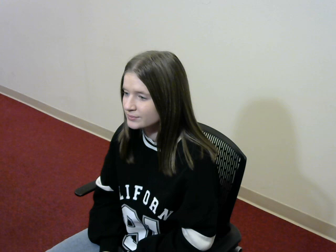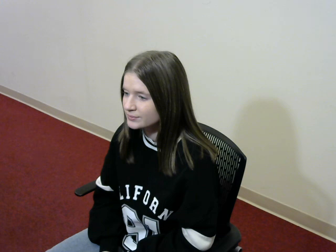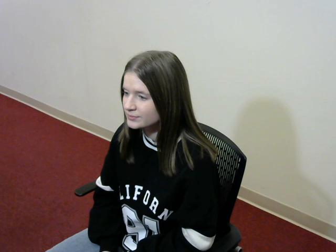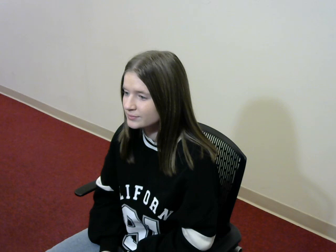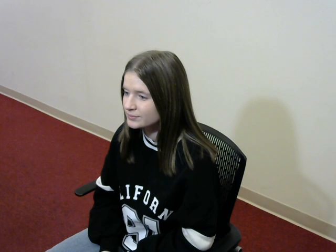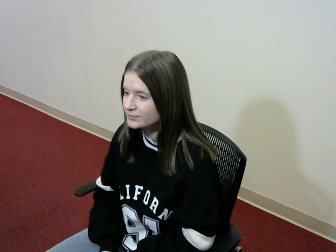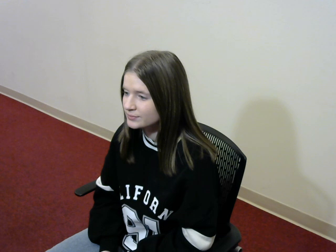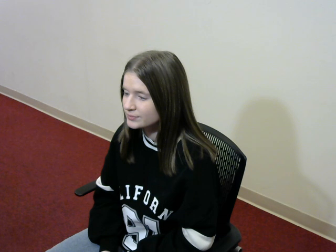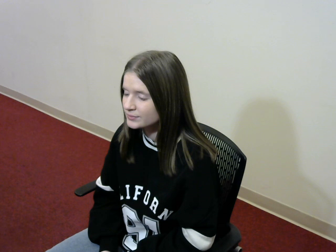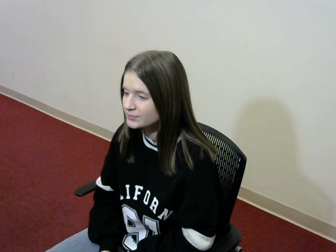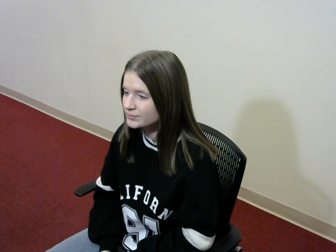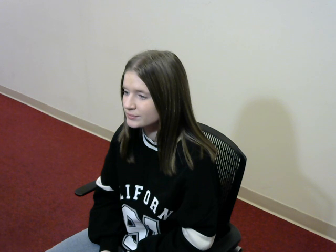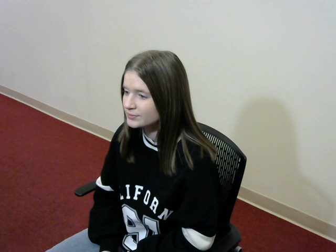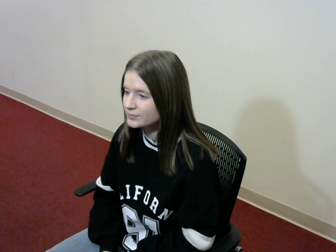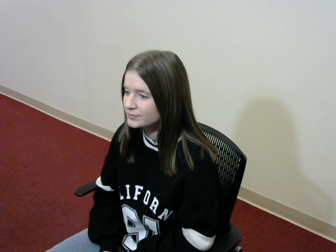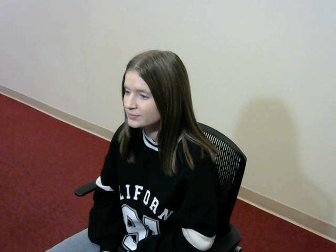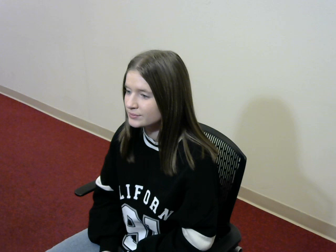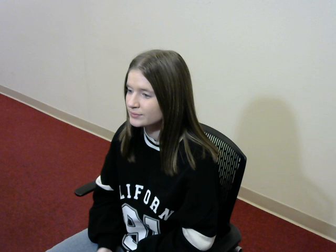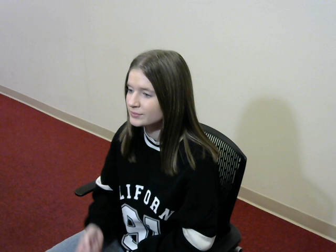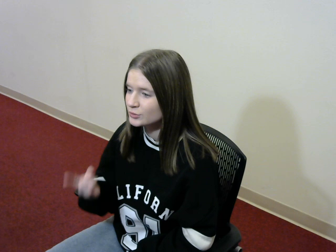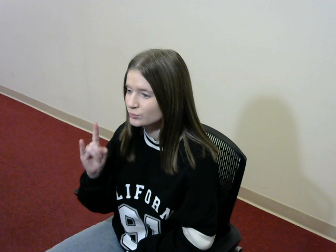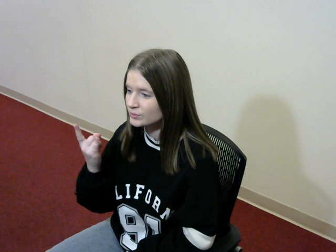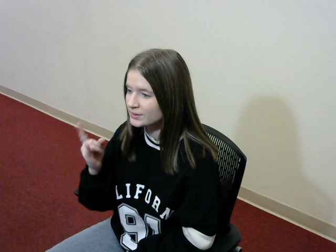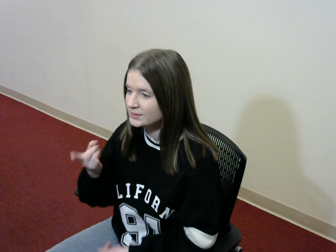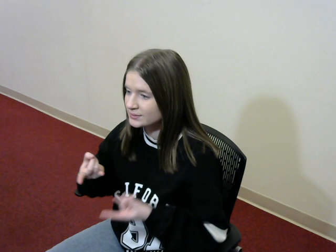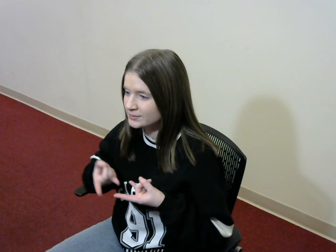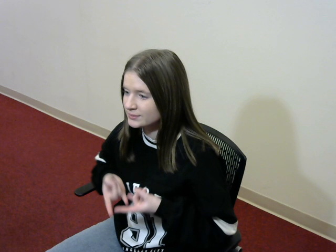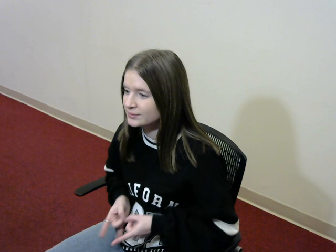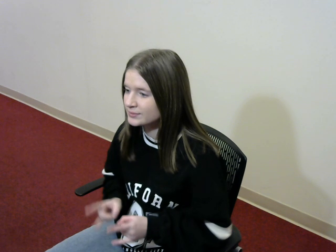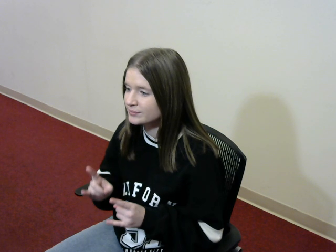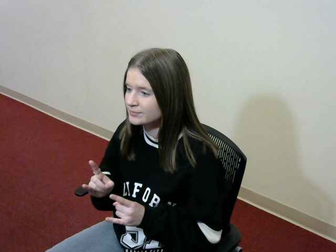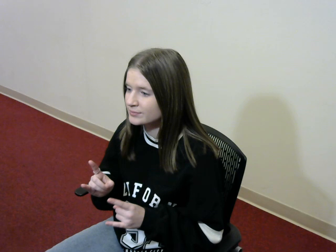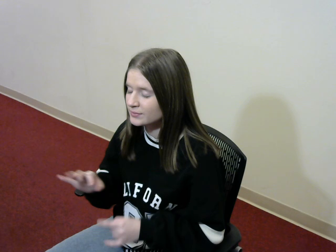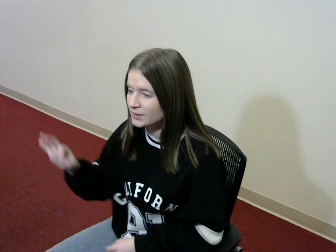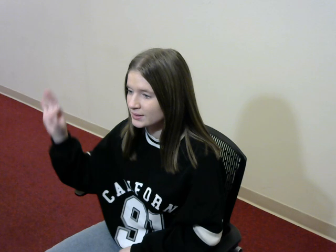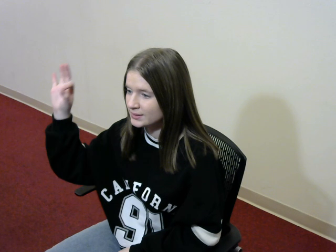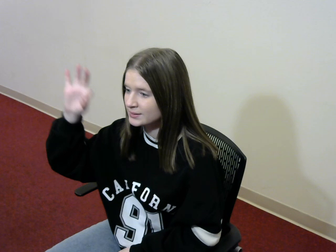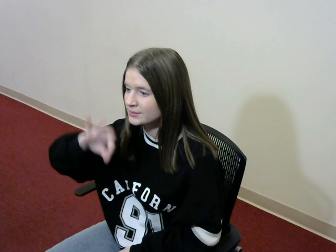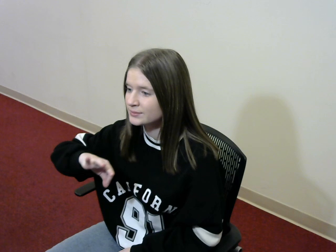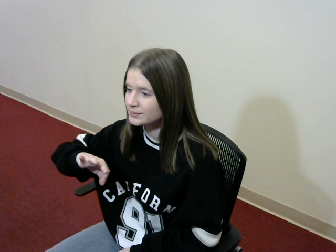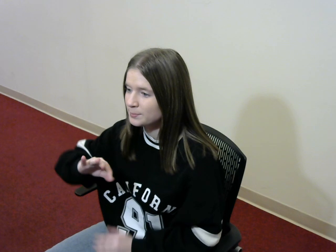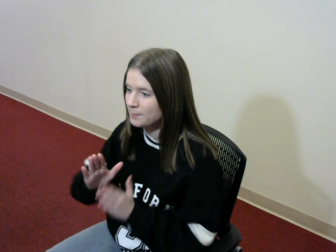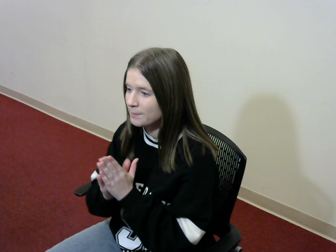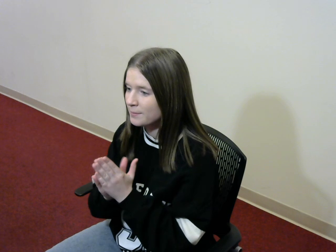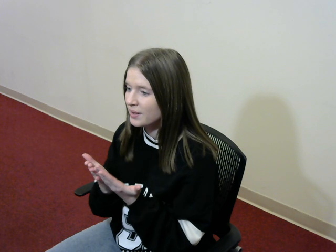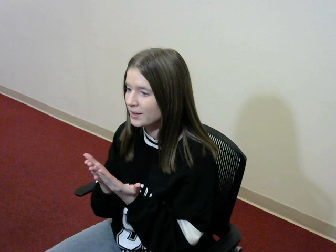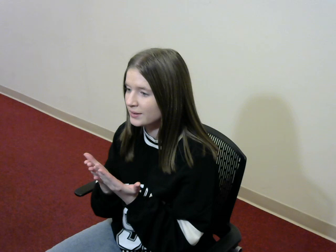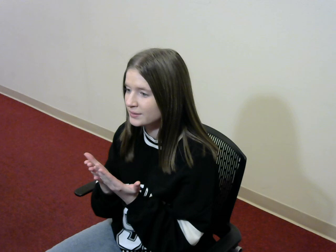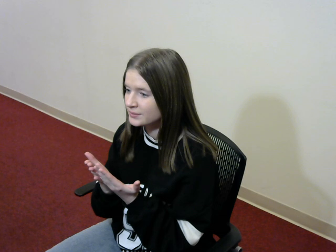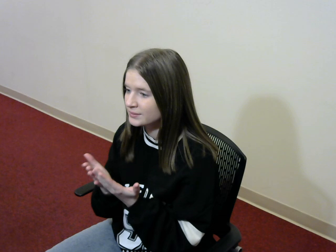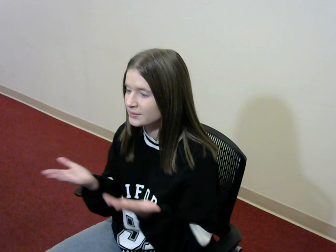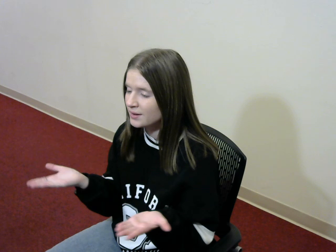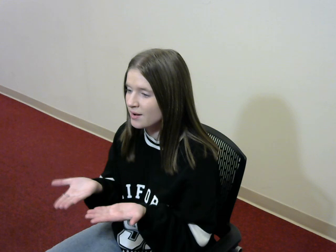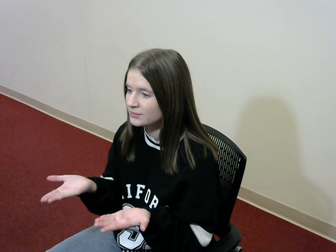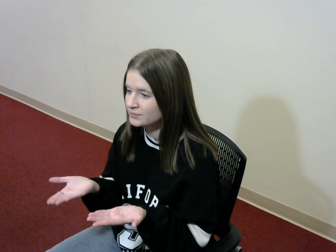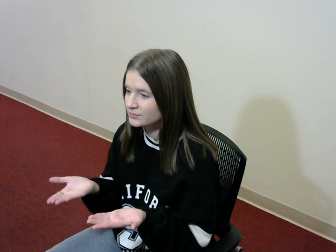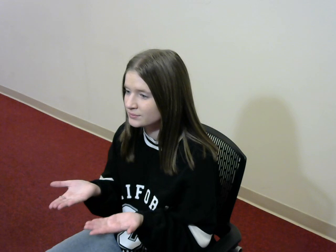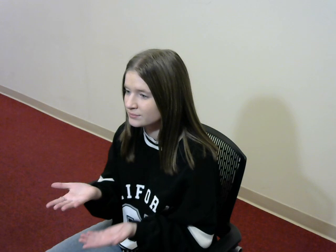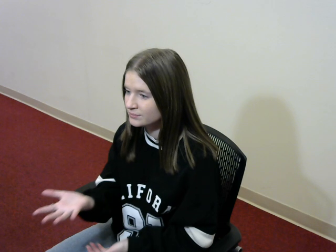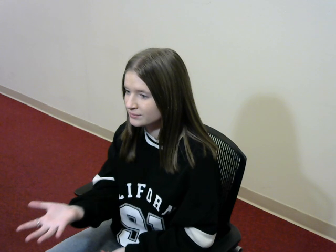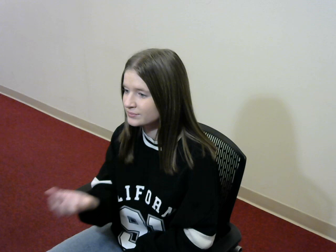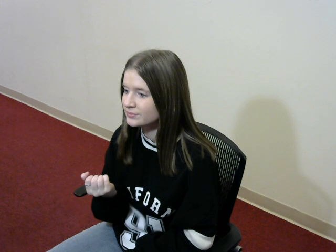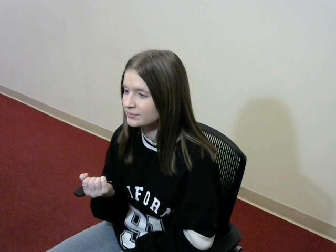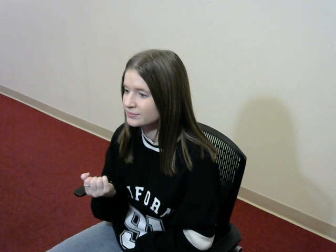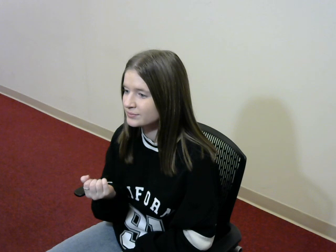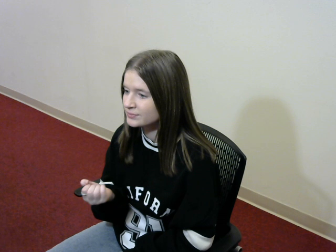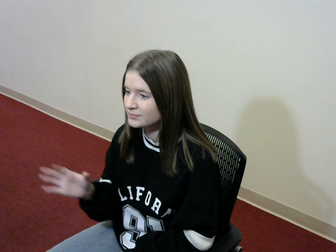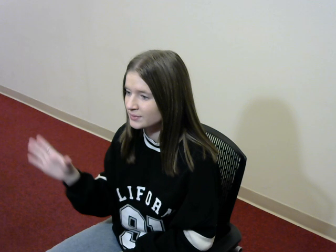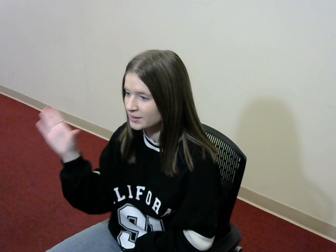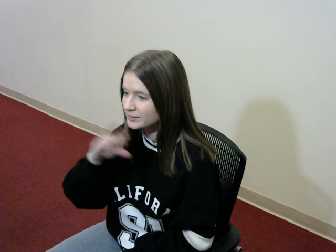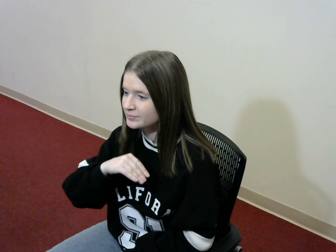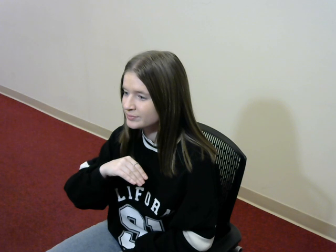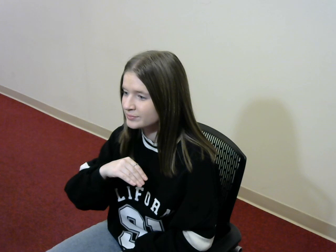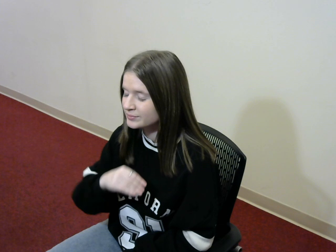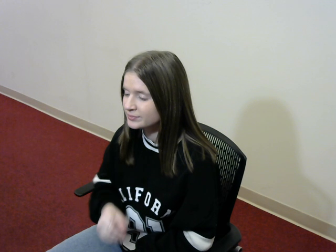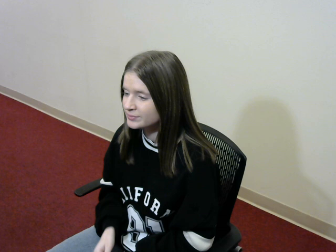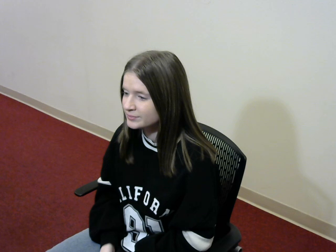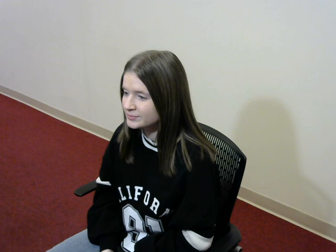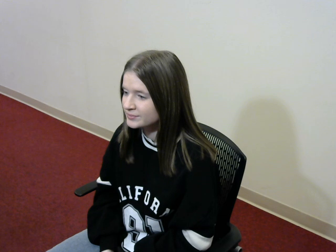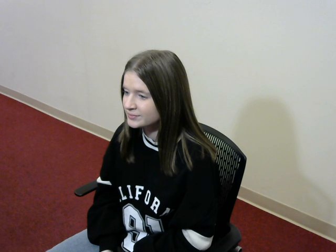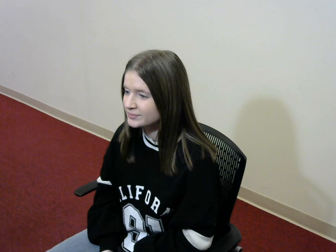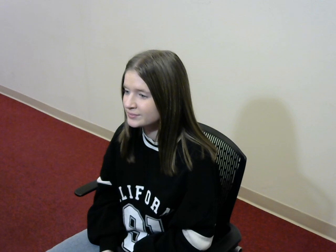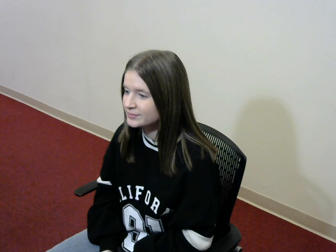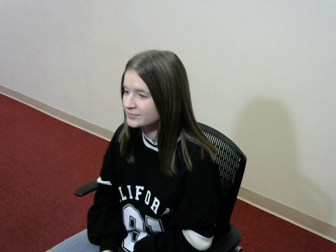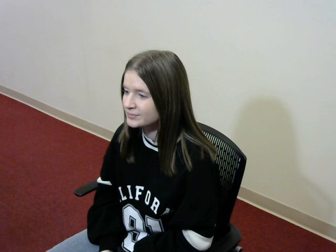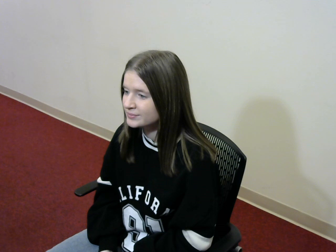Uşağın doğum haqqında şəhadətnaməsini hardan ala bilərəm?